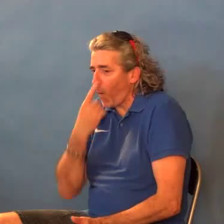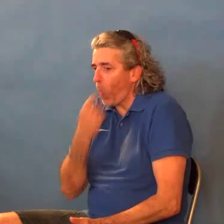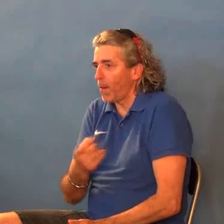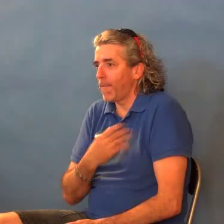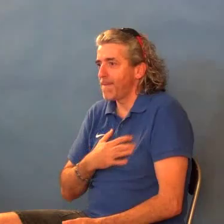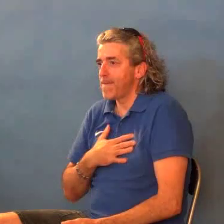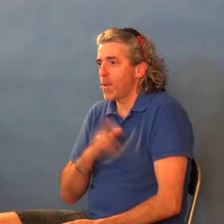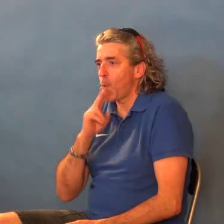Lubił gruszki i miał na nie ochotę.